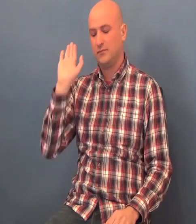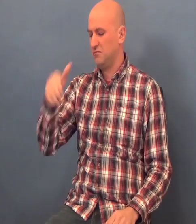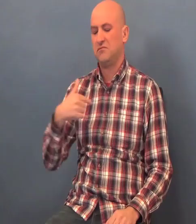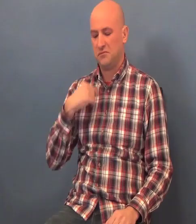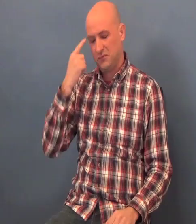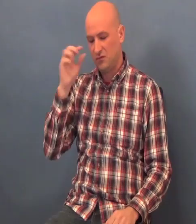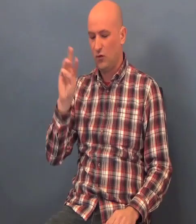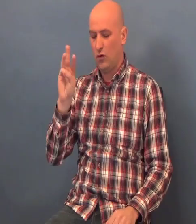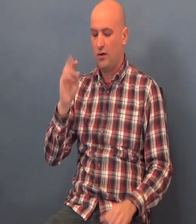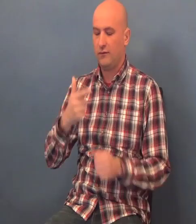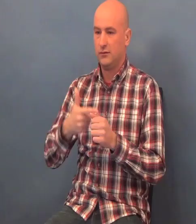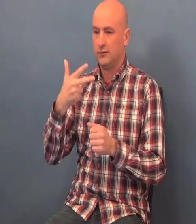Myślę, że we wtorek dwudziestego trzeciego.